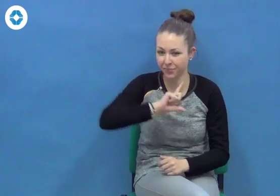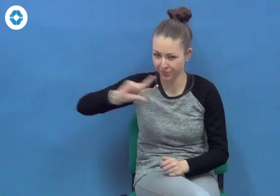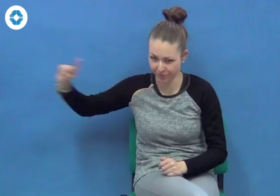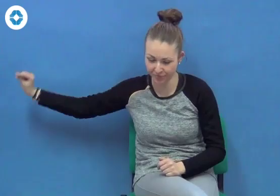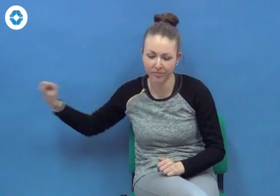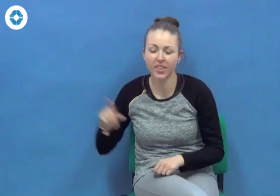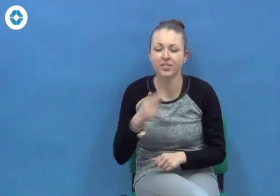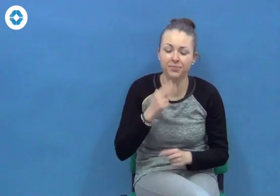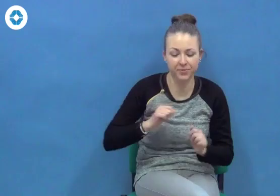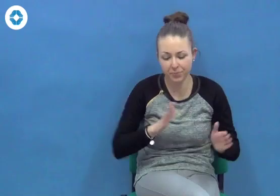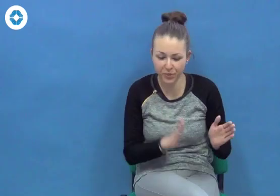Chaplin przygotowuje wszystko.